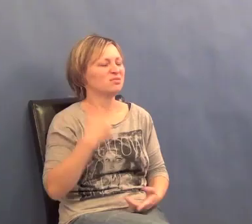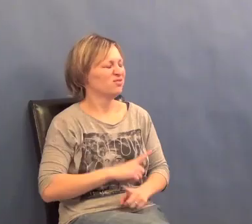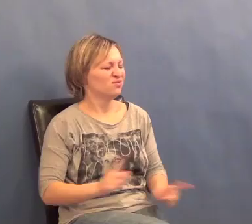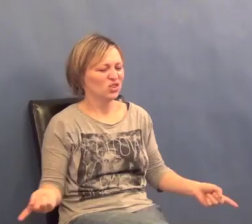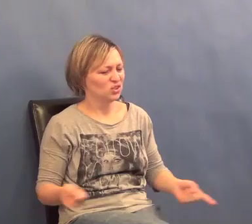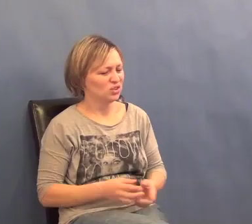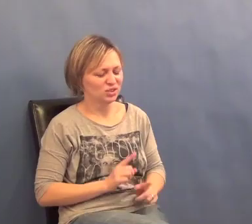Nie wolno.